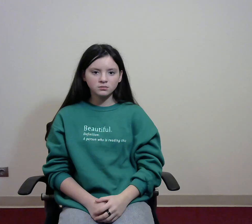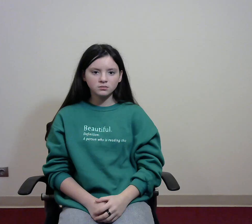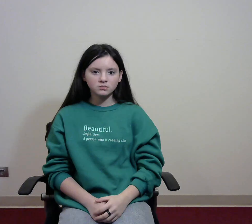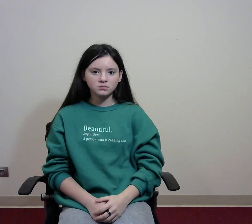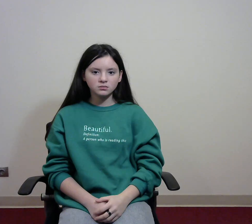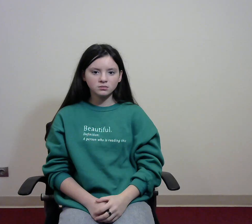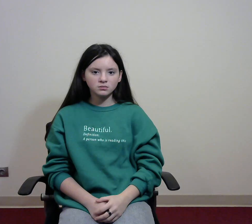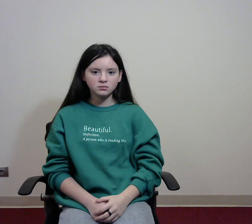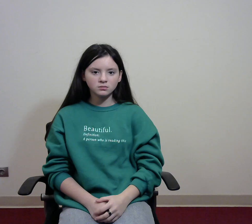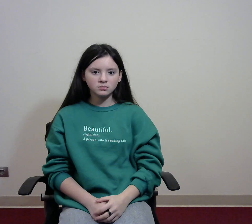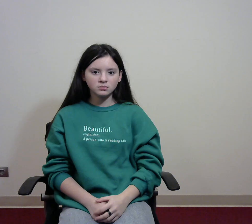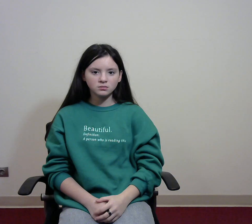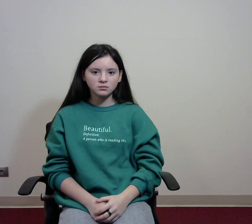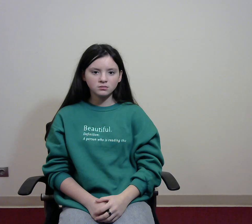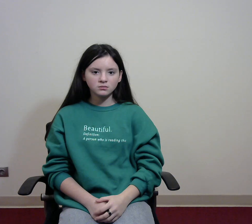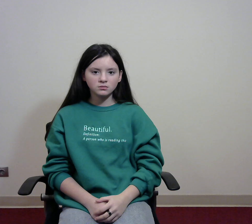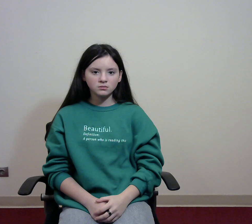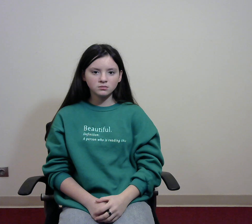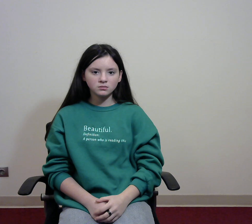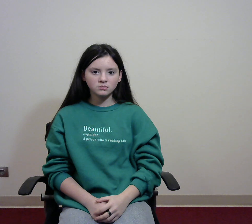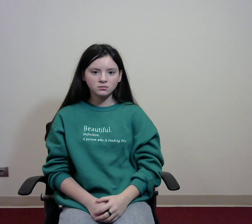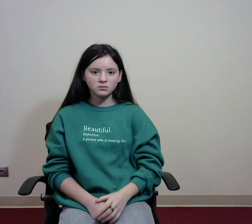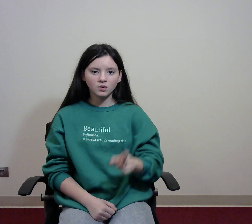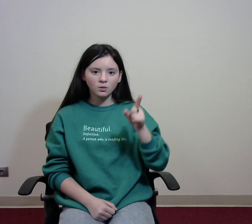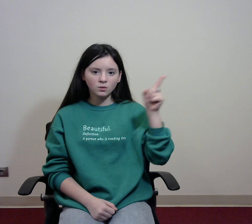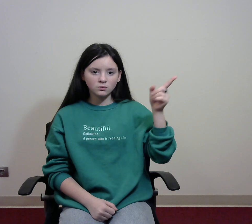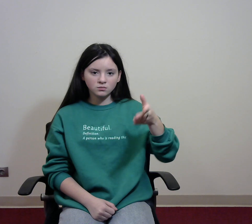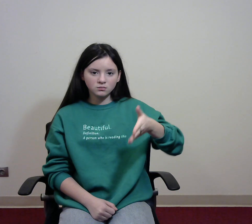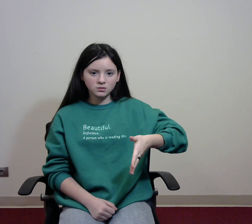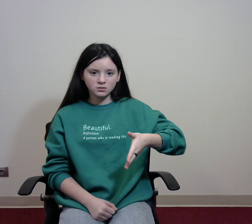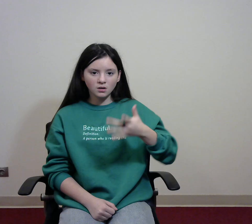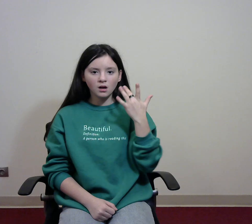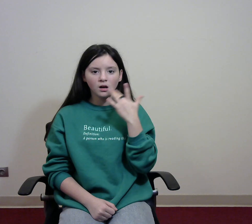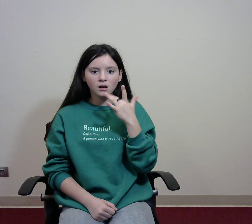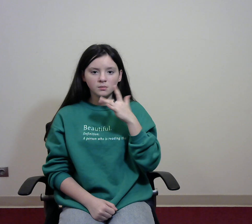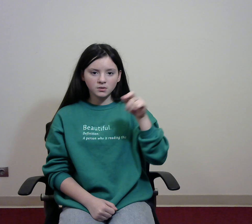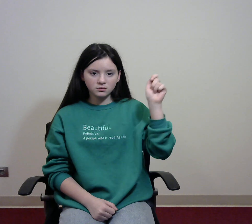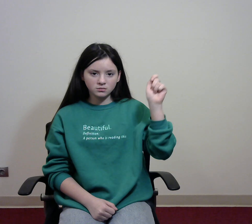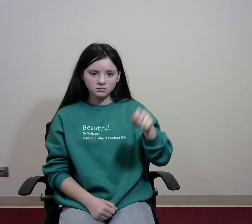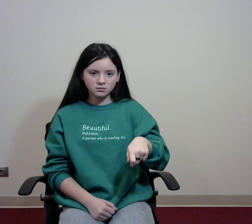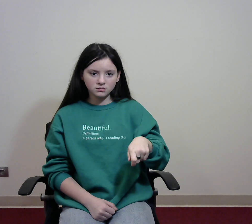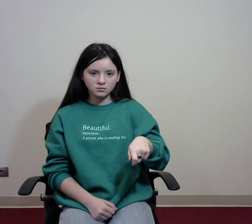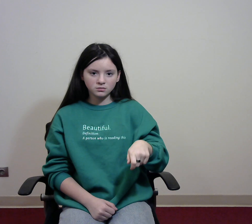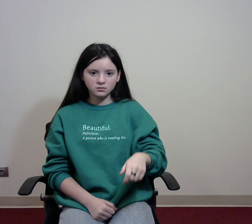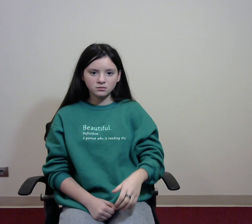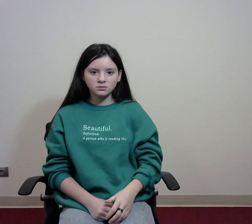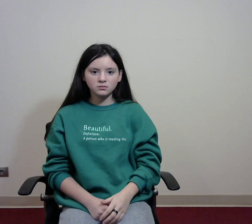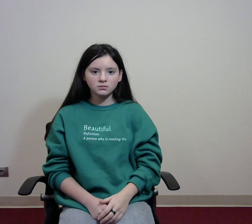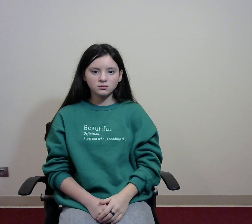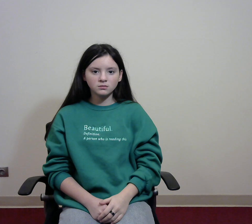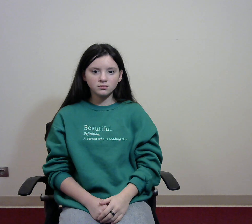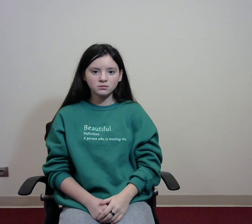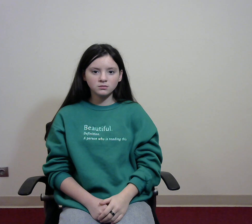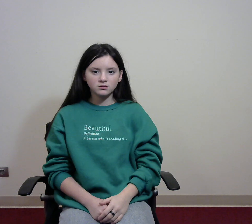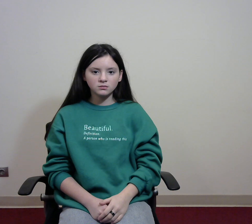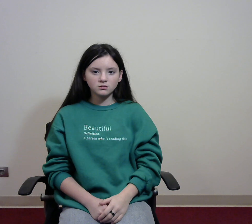O bura Amerikadan gəlib